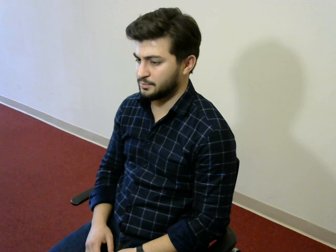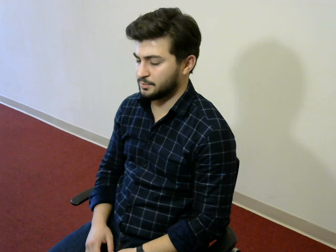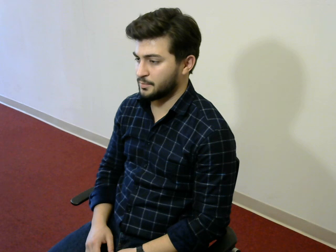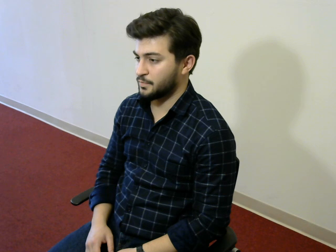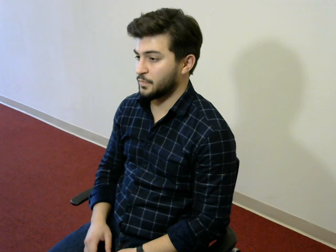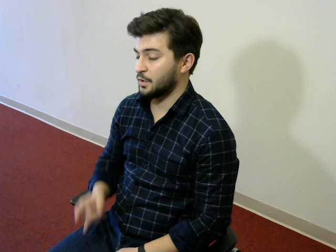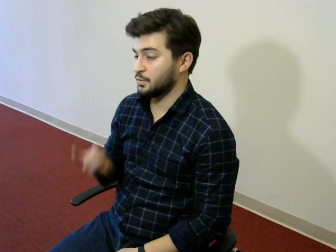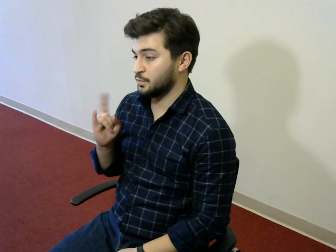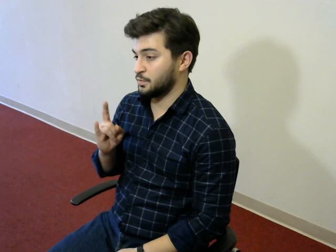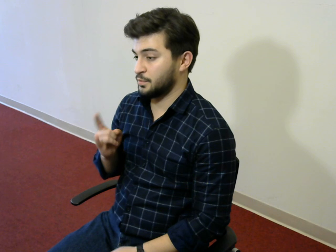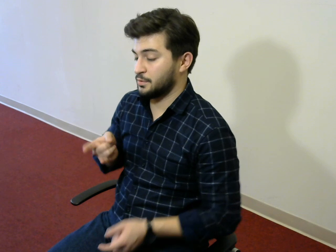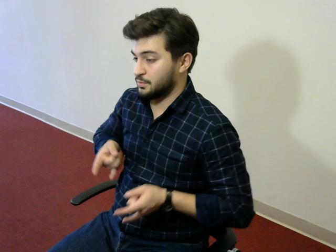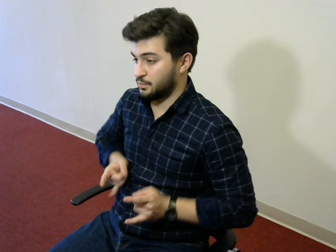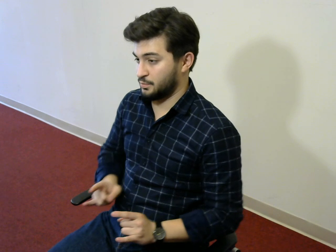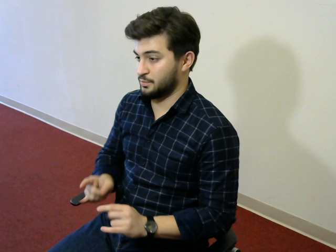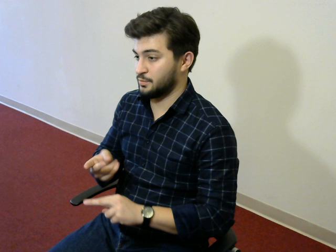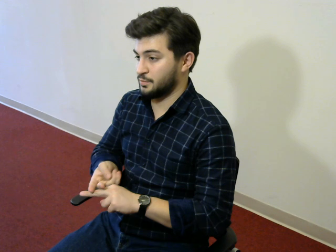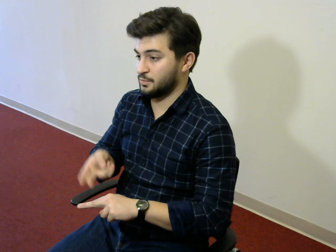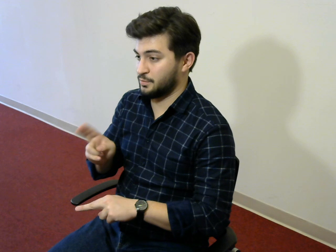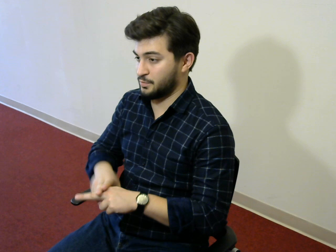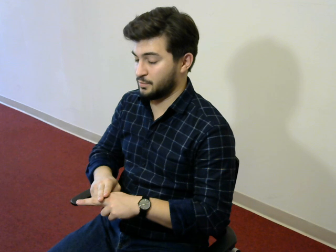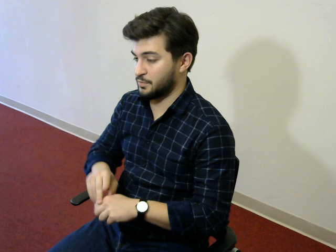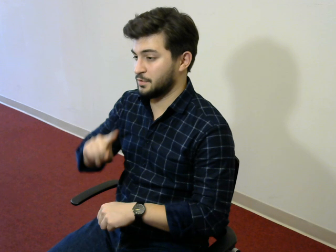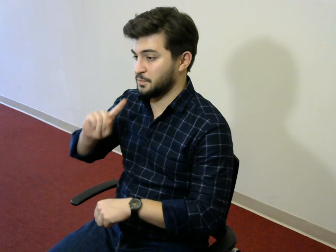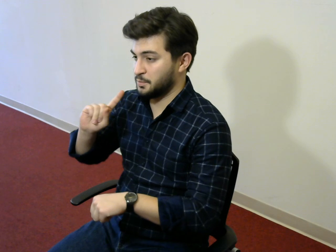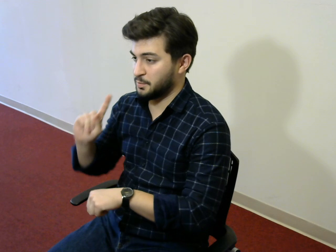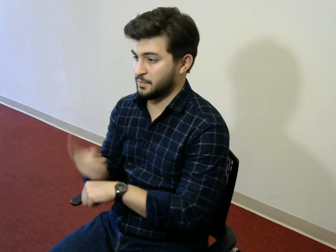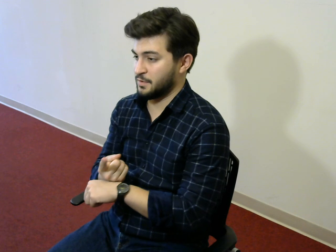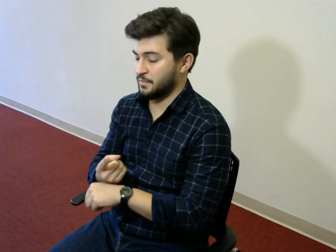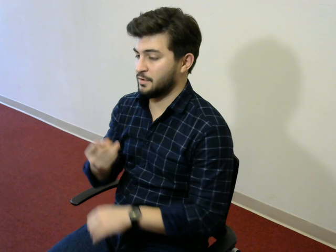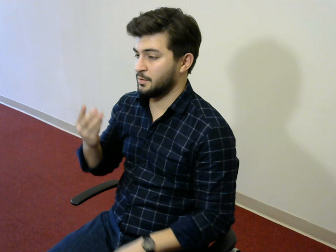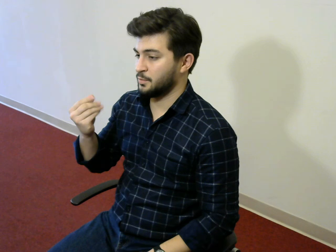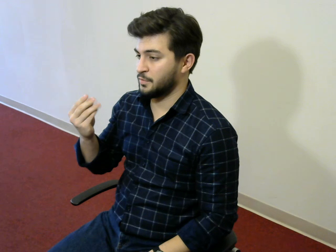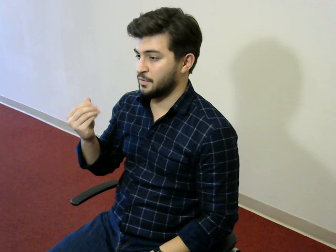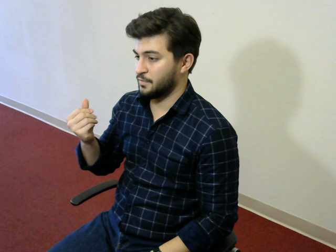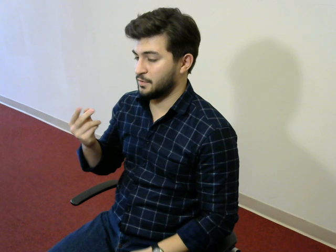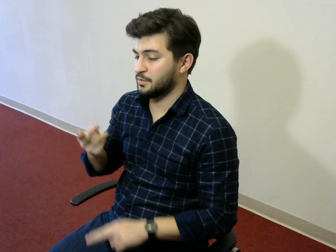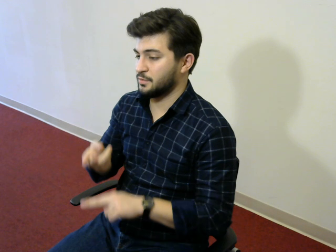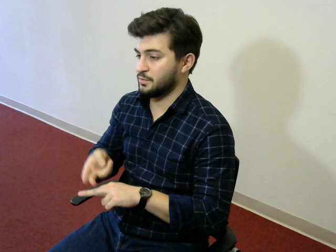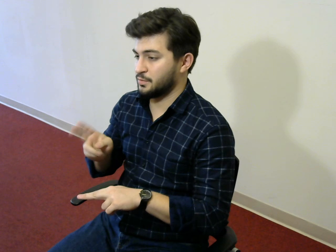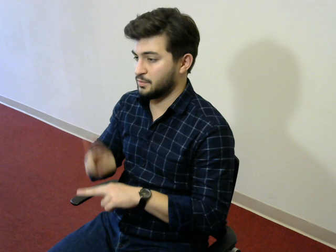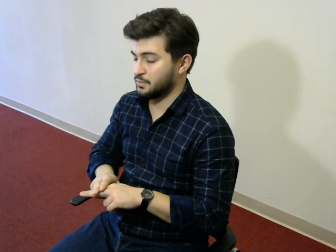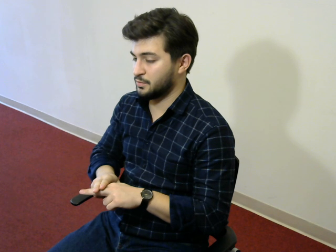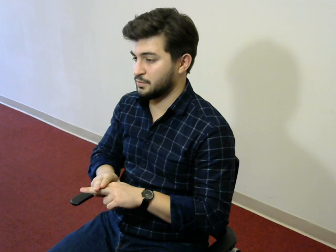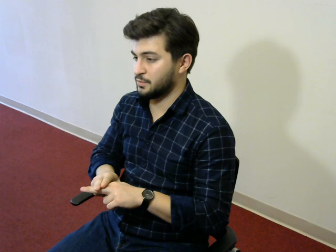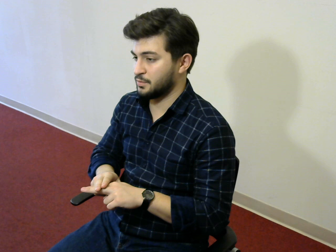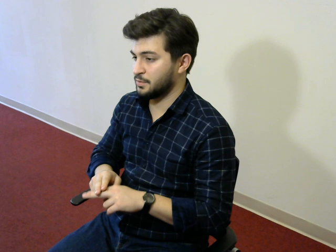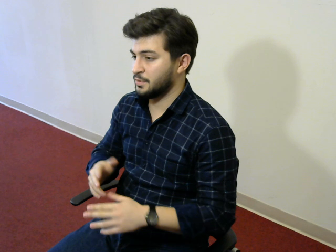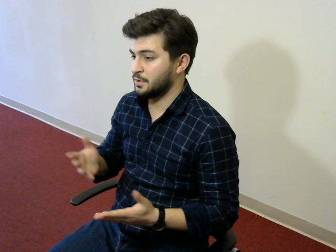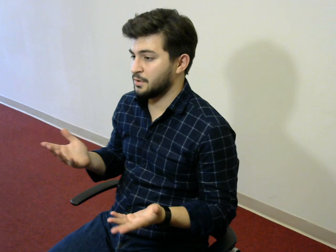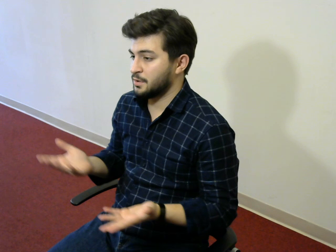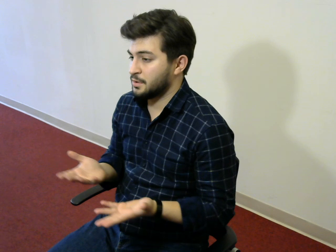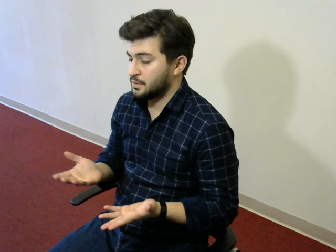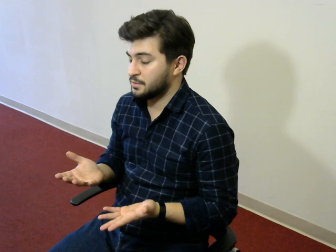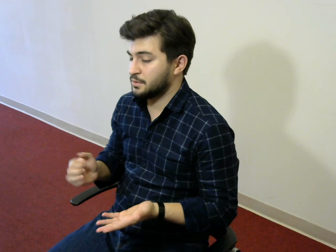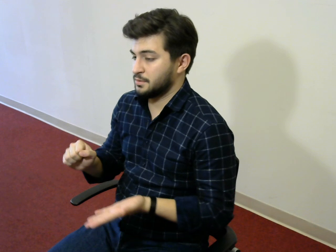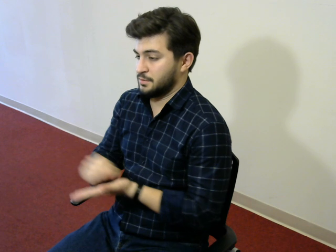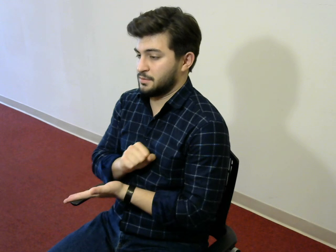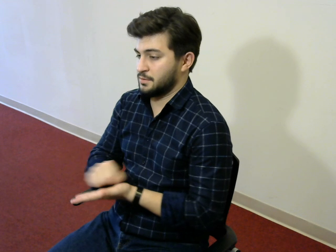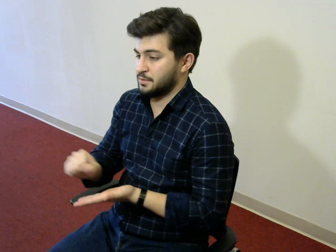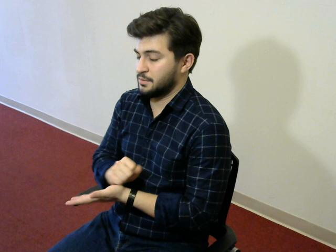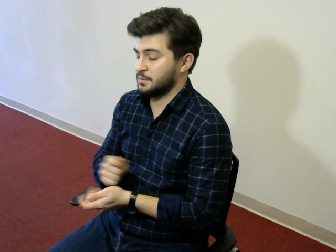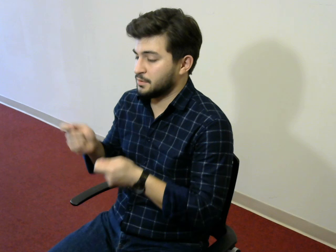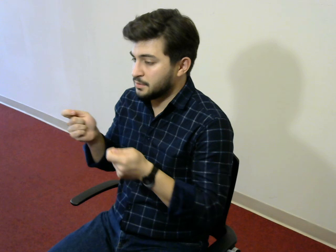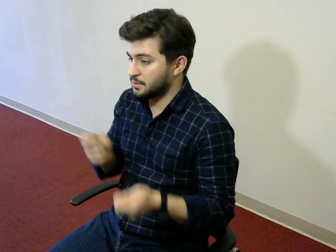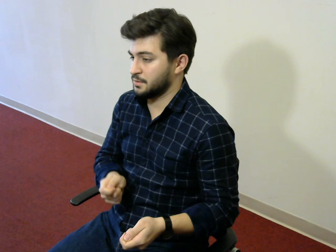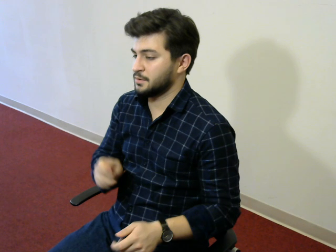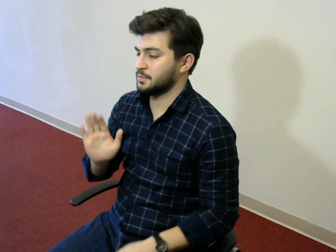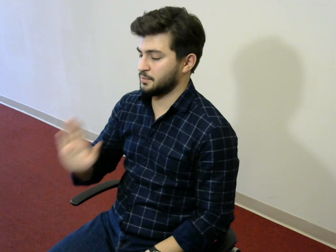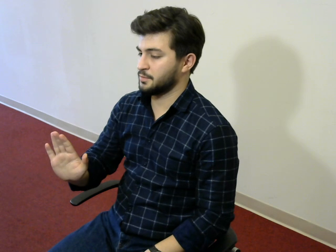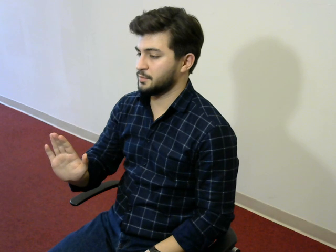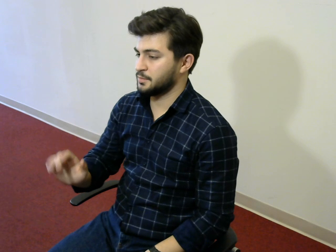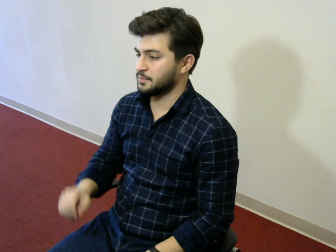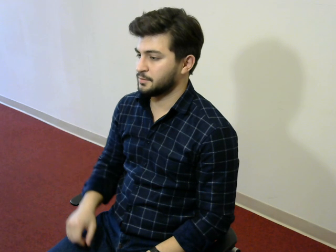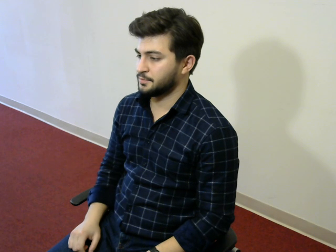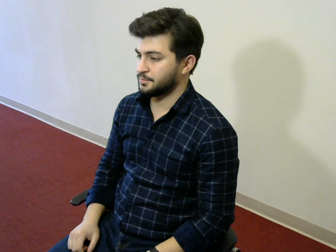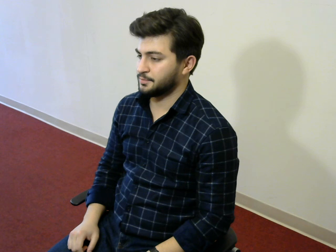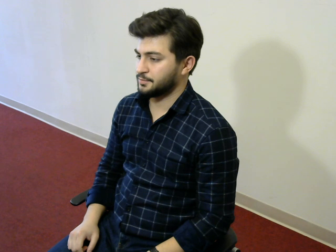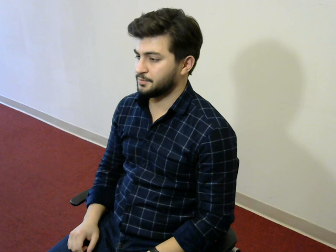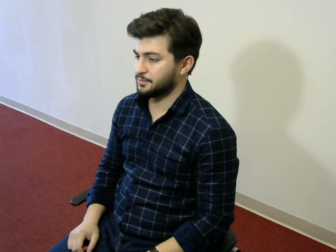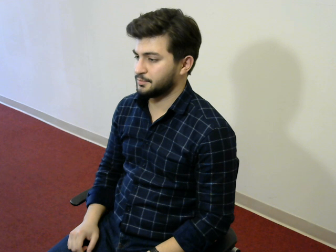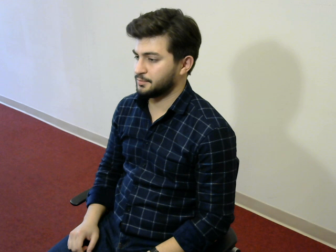Uşağın doğulmasına görə birdəfəlik müavinət üçün hansı sənədləri gətirməliyəm?